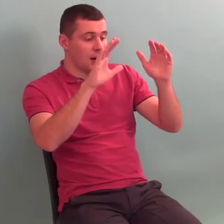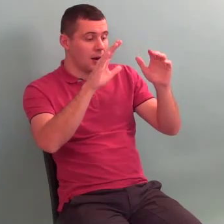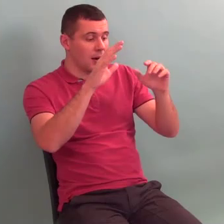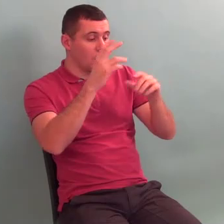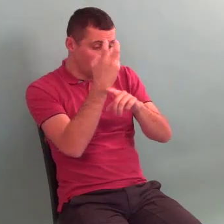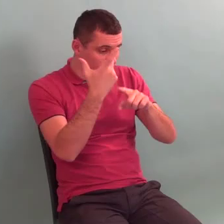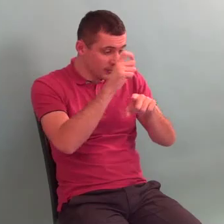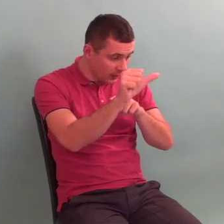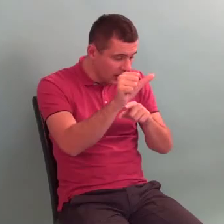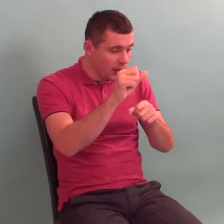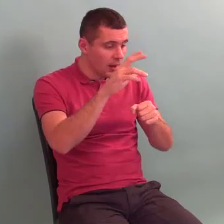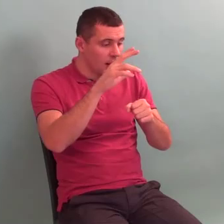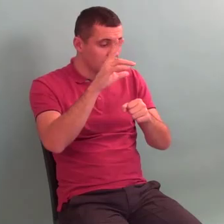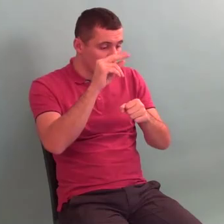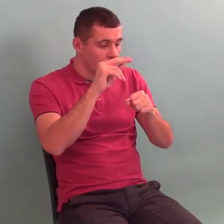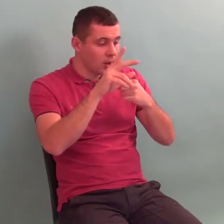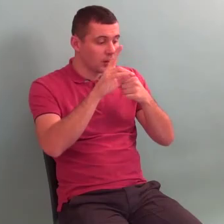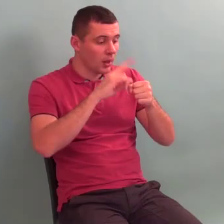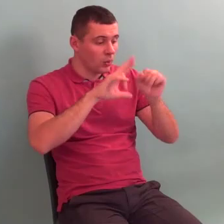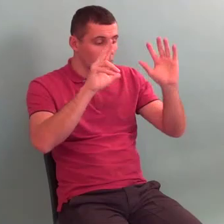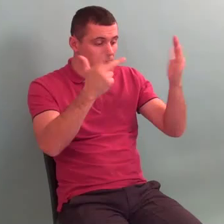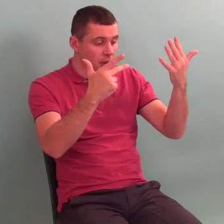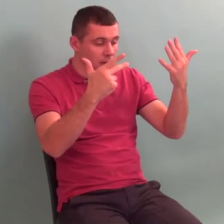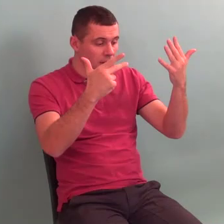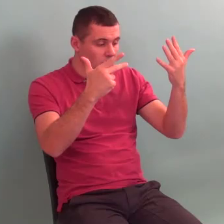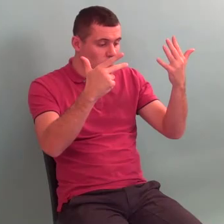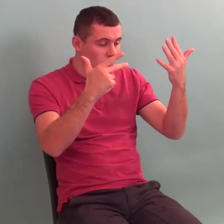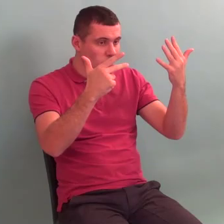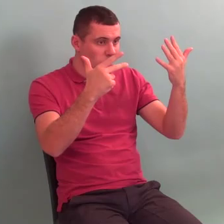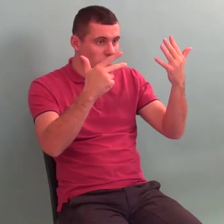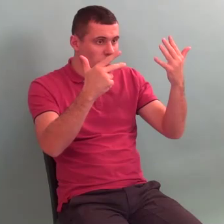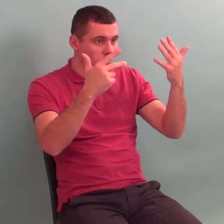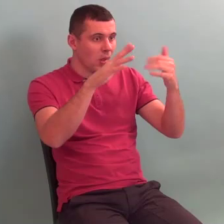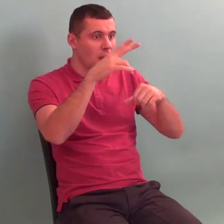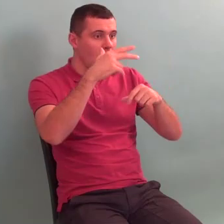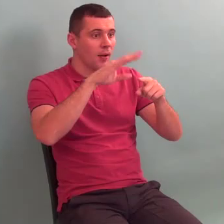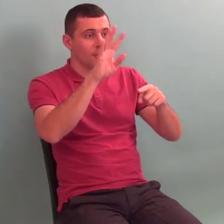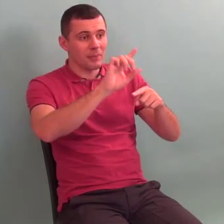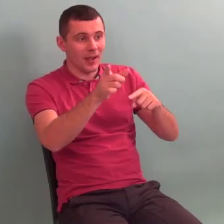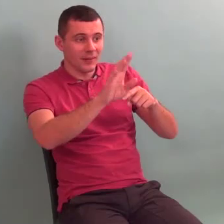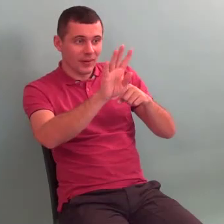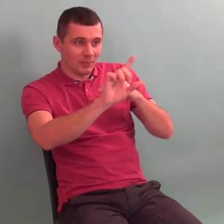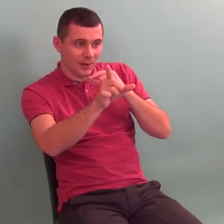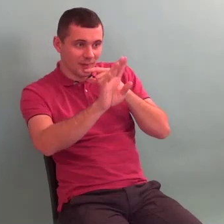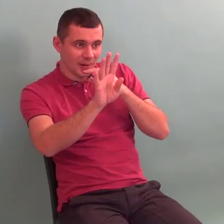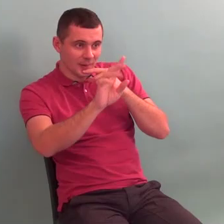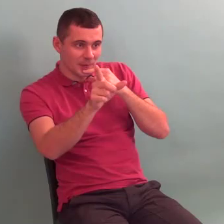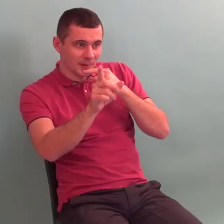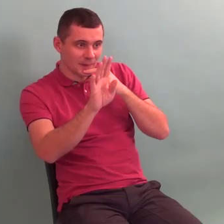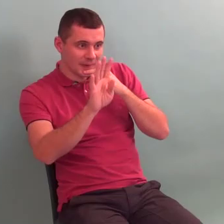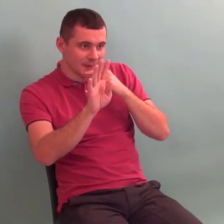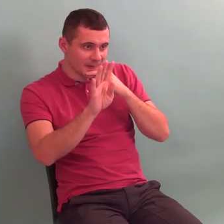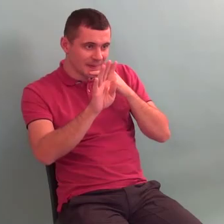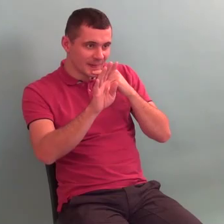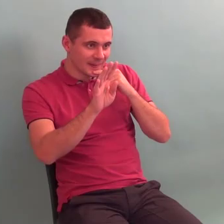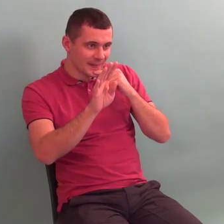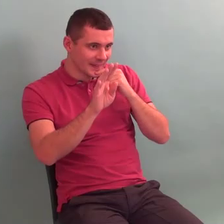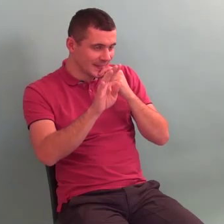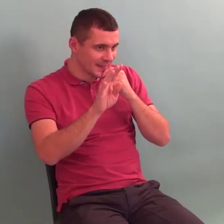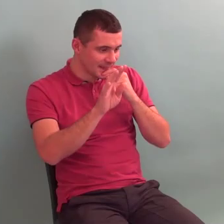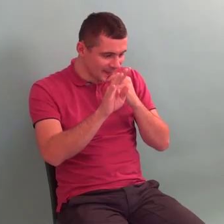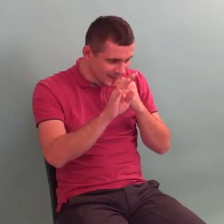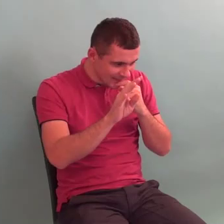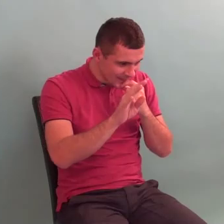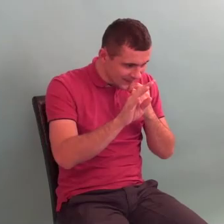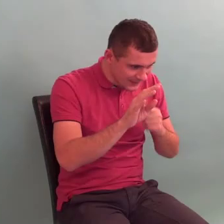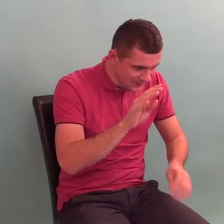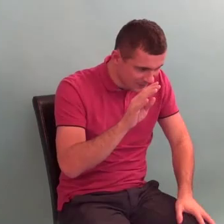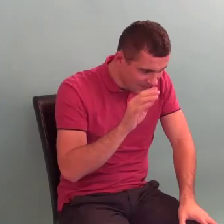Luty dwa tysiące jedenaście, poniedziałek, data ósmego, po czwartej?